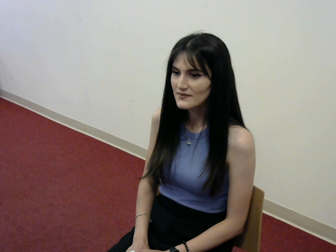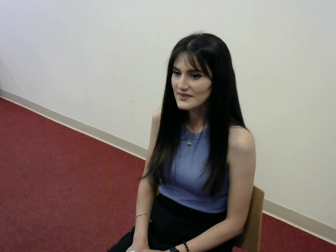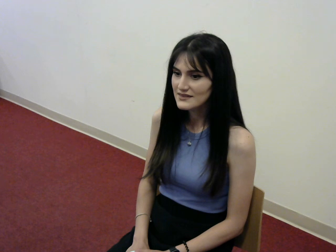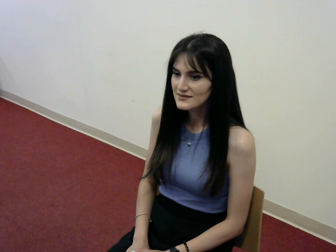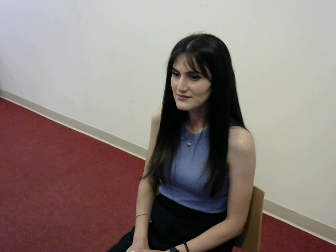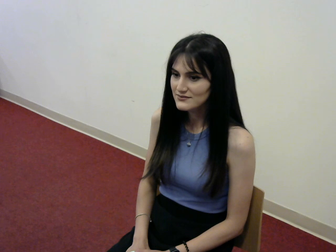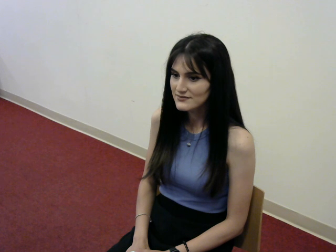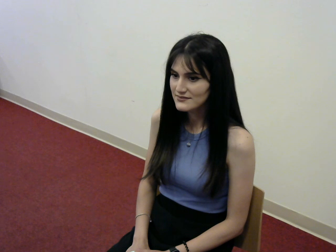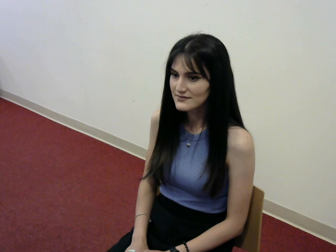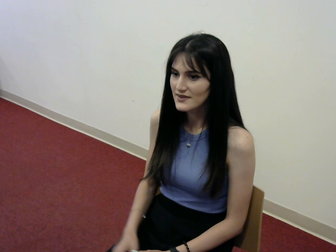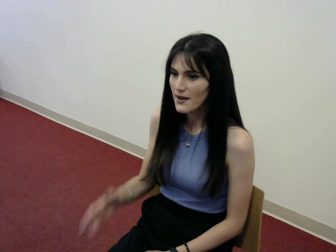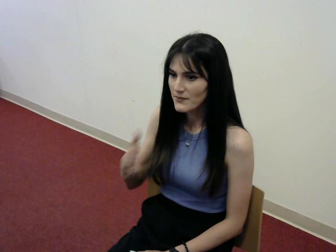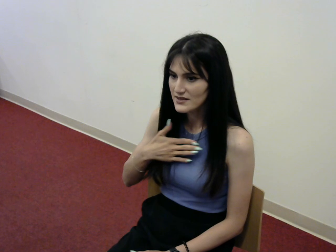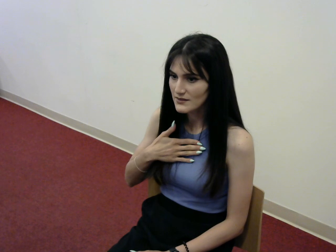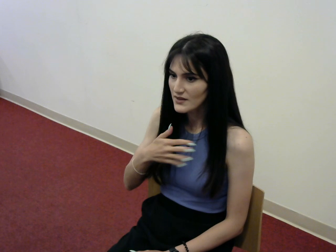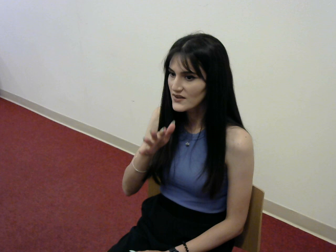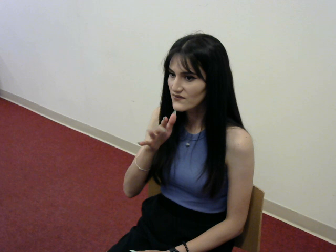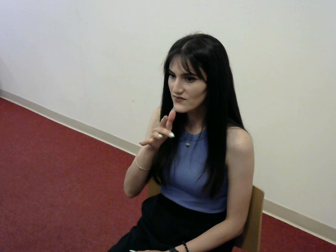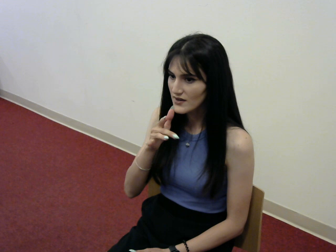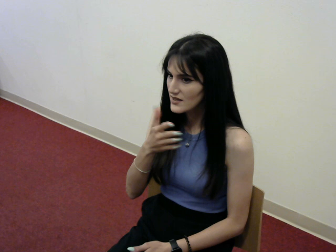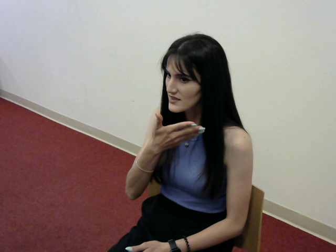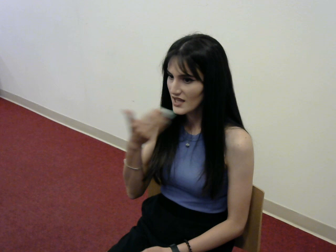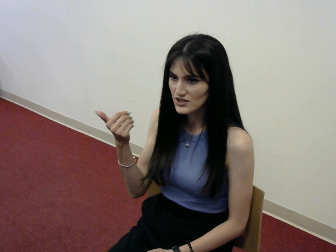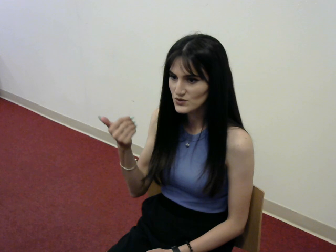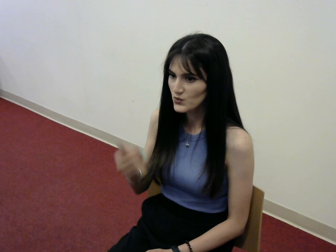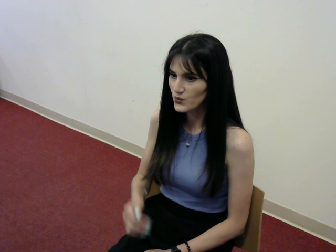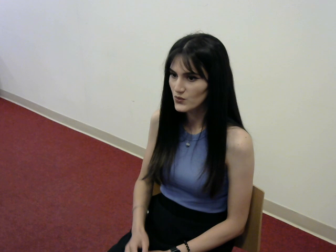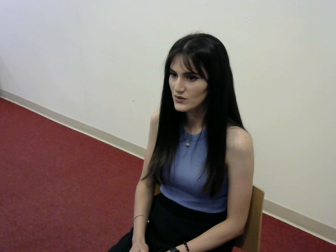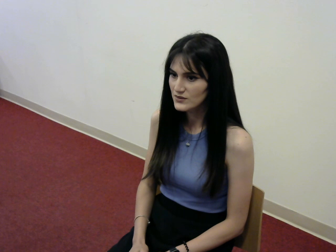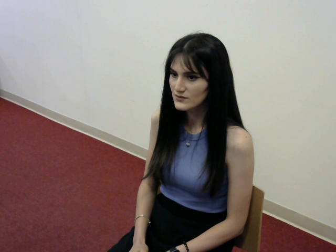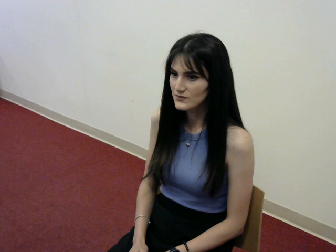Mənim vaxtım yoxdur